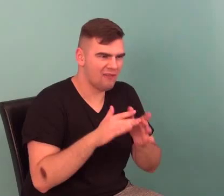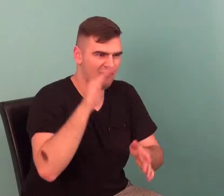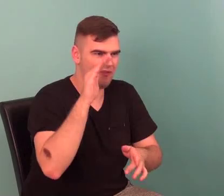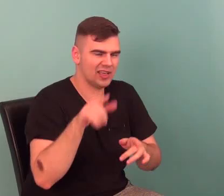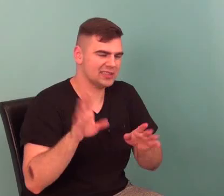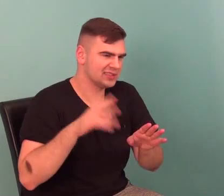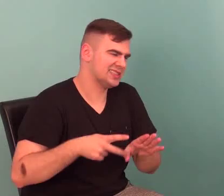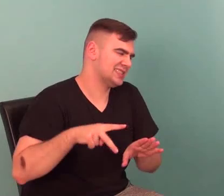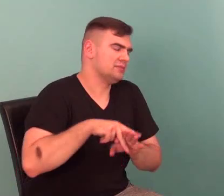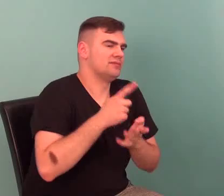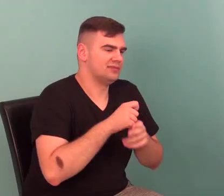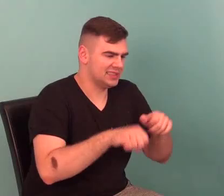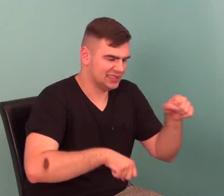Dobra, udaje mu się wsiąść na rower, odjeżdża.